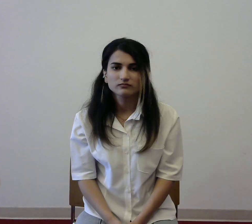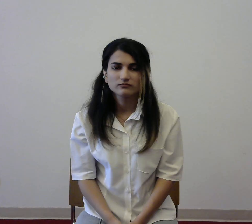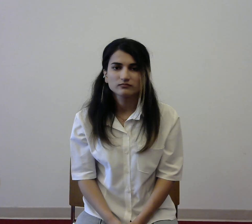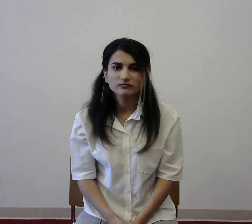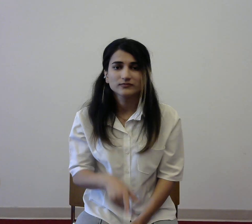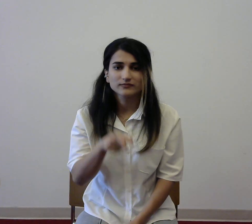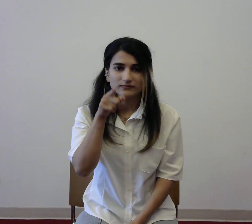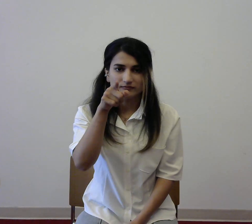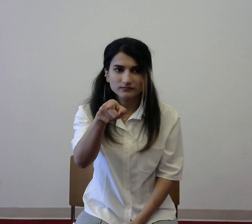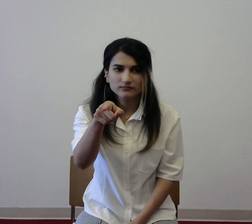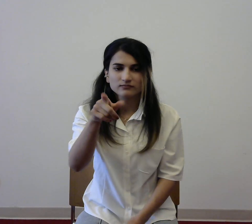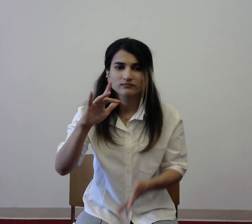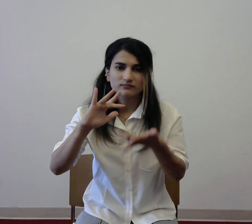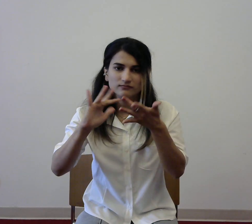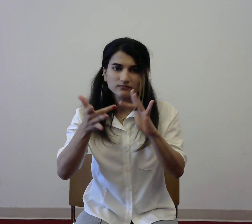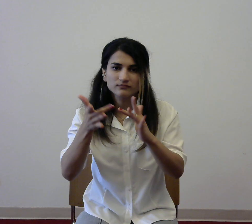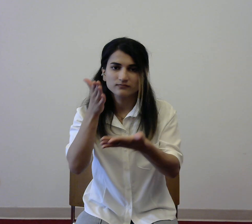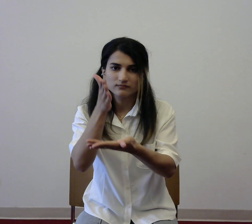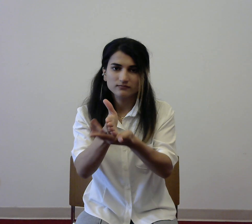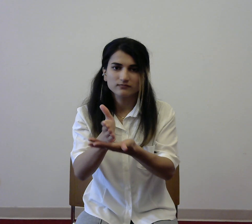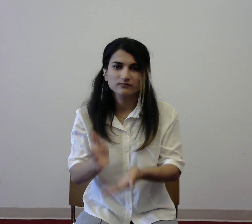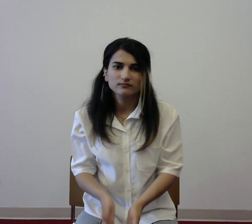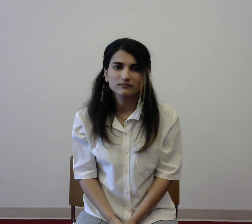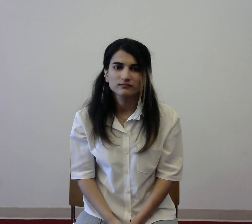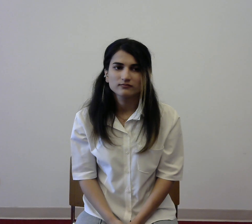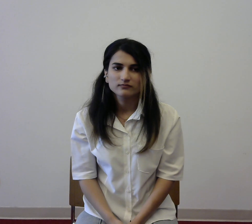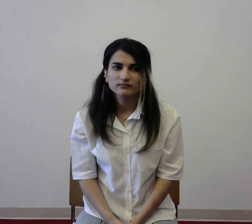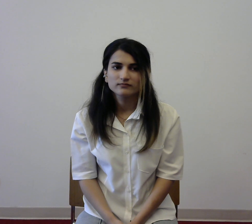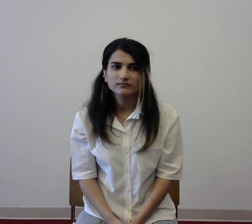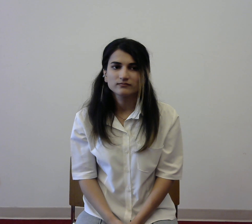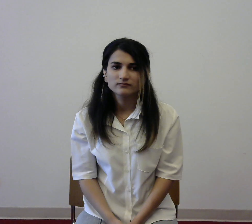Sizdə internet varmı?